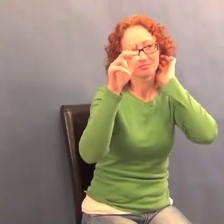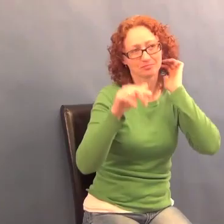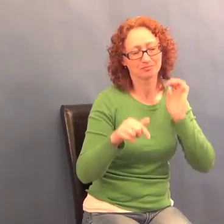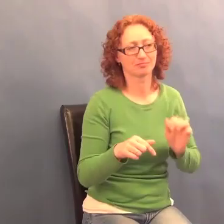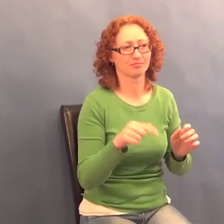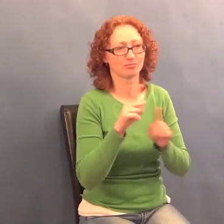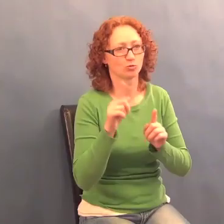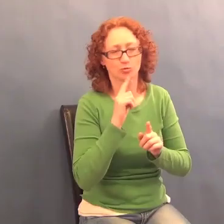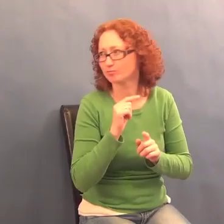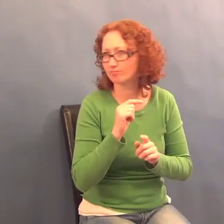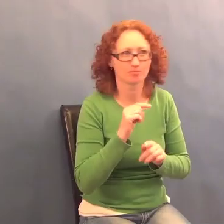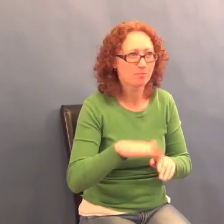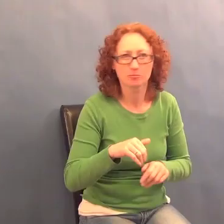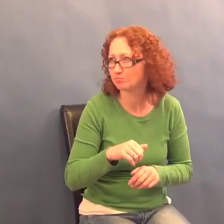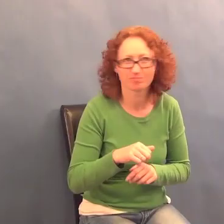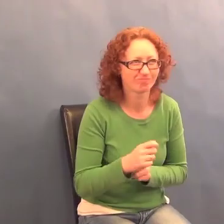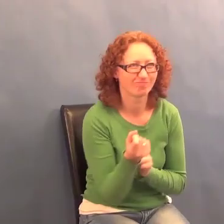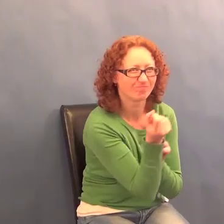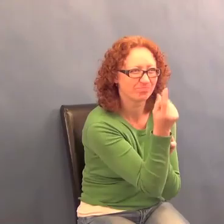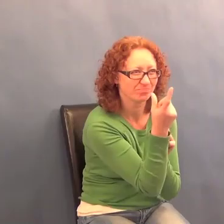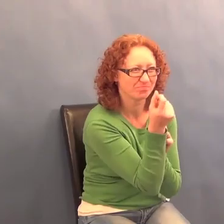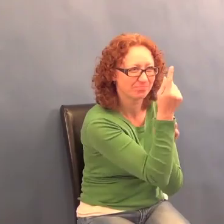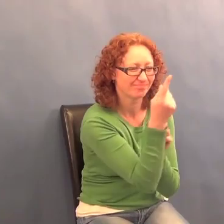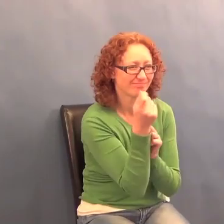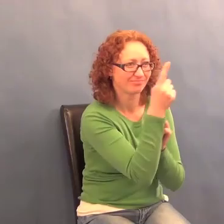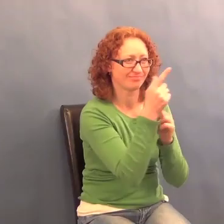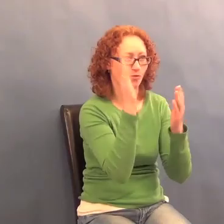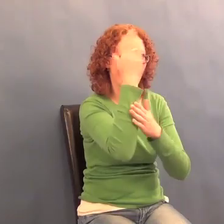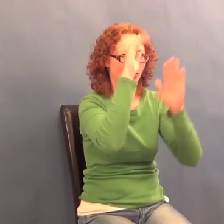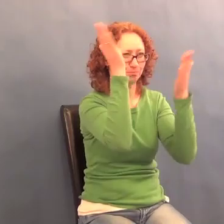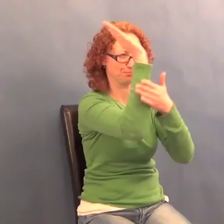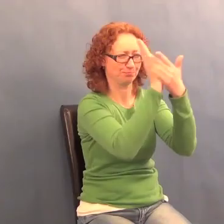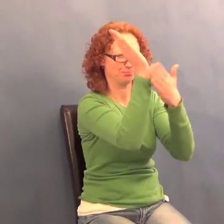Mały chłopak wielokrotnie rzuca kamieniem w szybę i szyba pęka. Nie tylko jedna szyba, ale inne też.